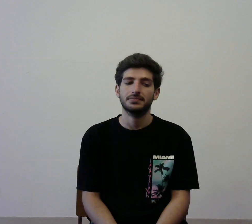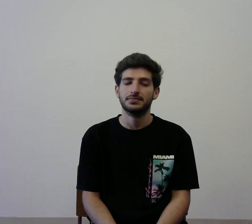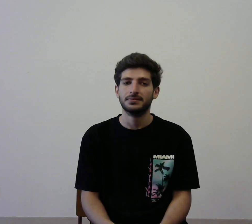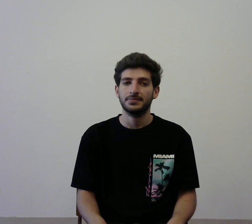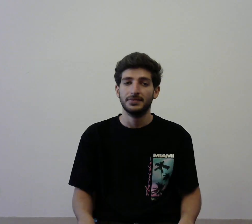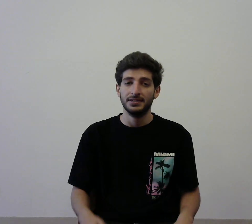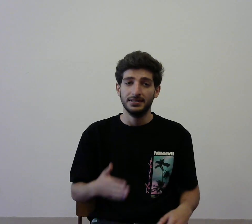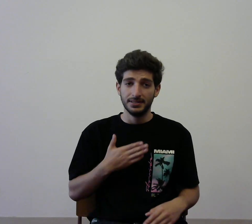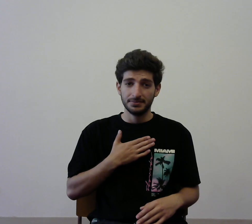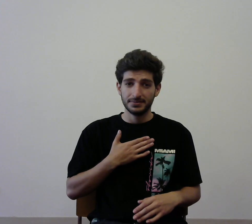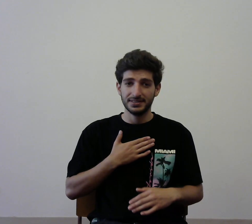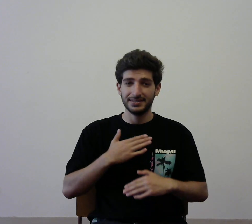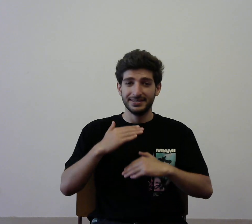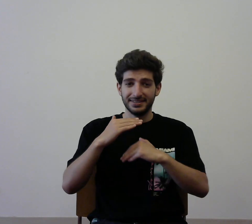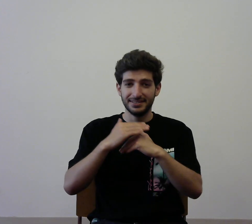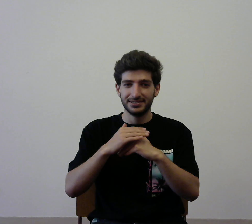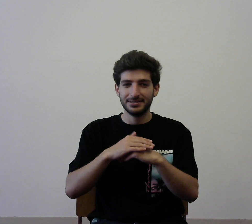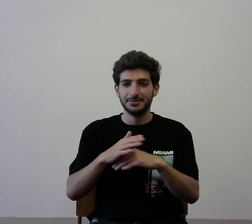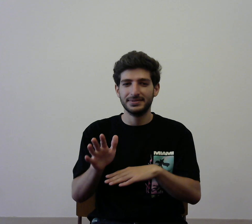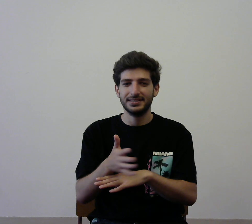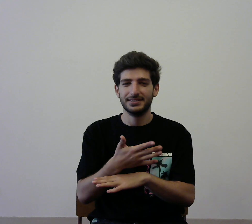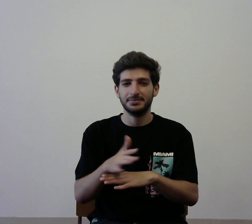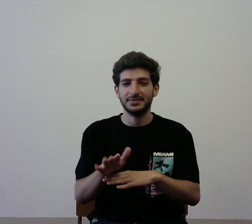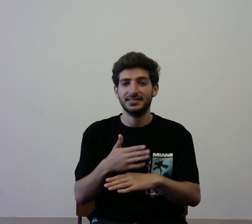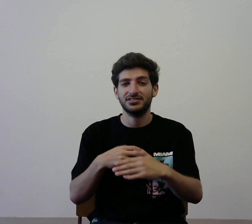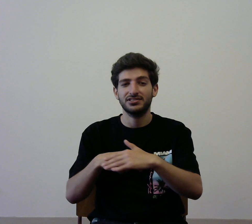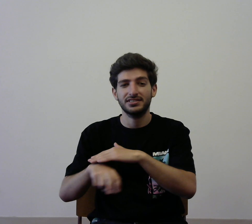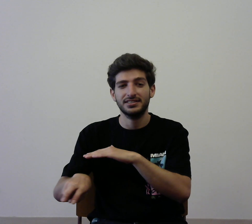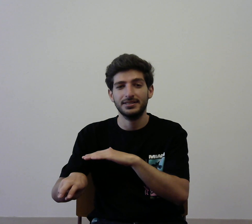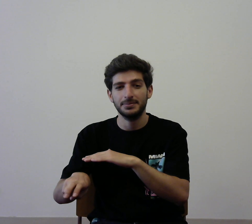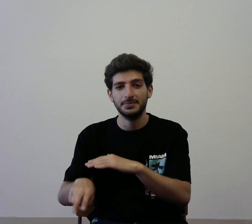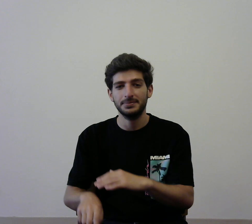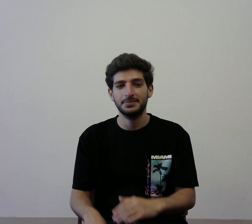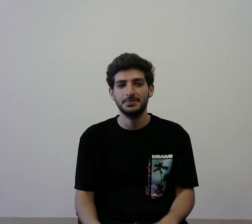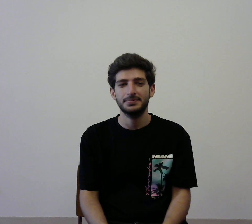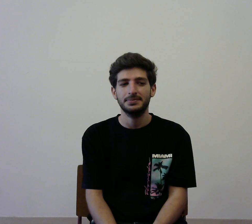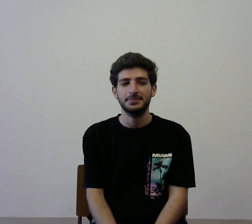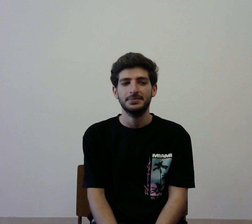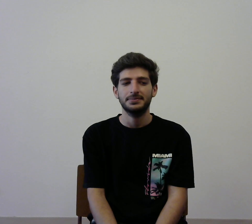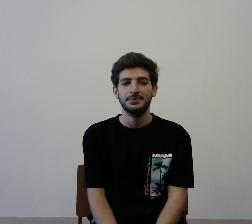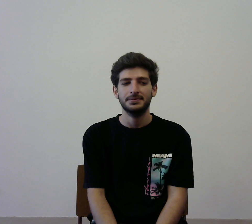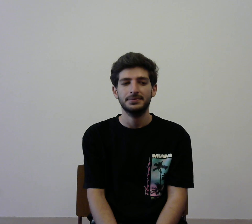Mən axşamlar gəzməyə çıxıram